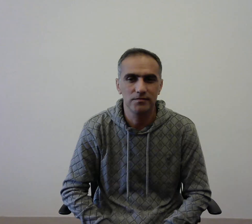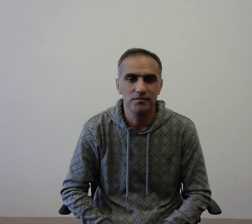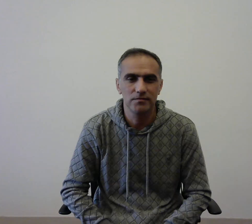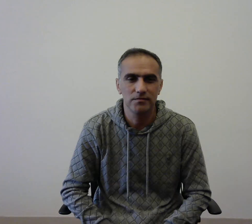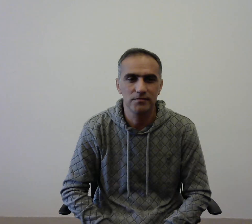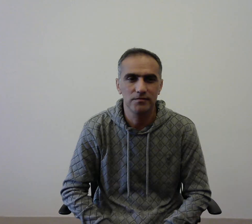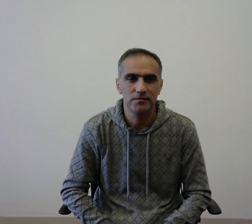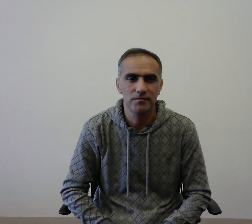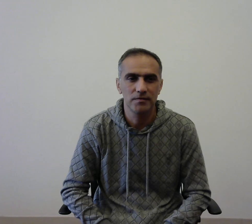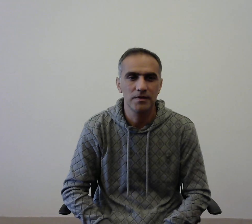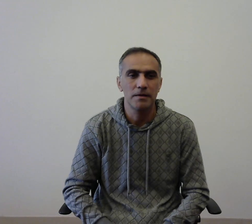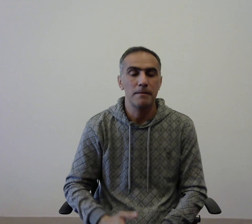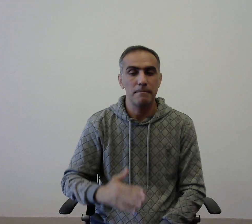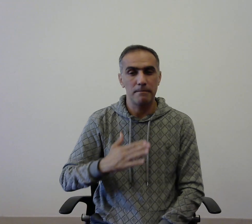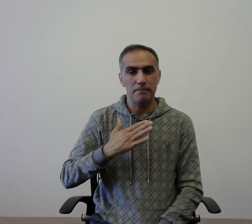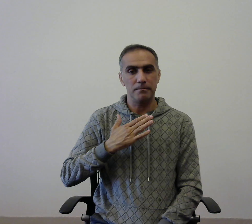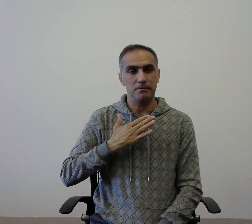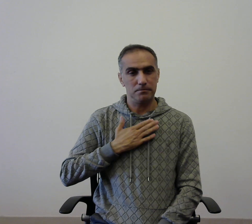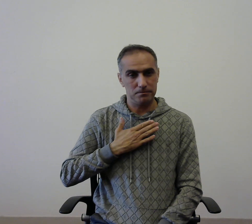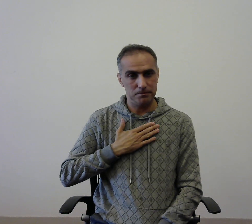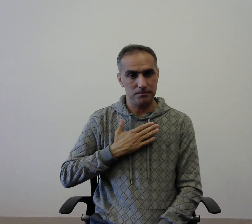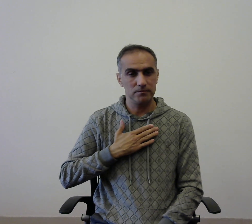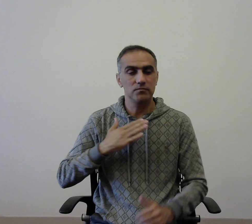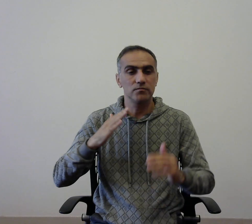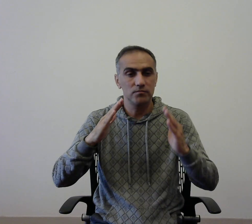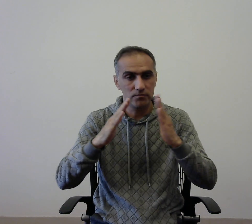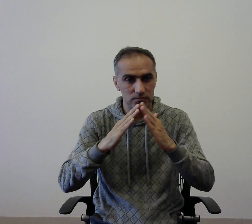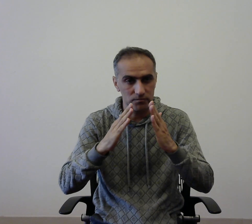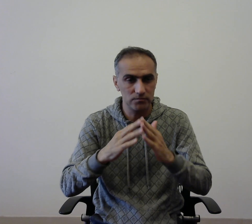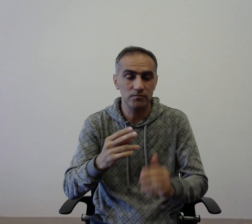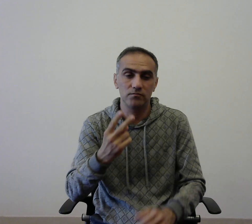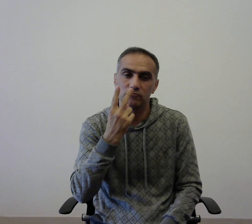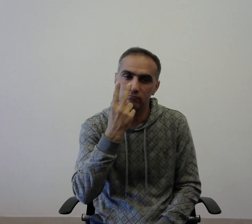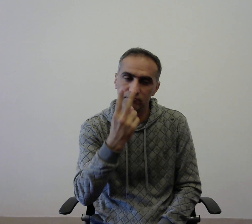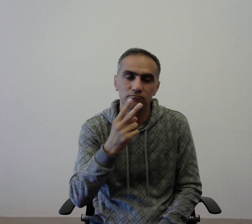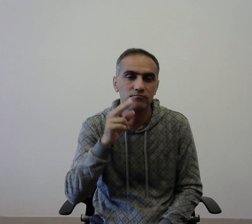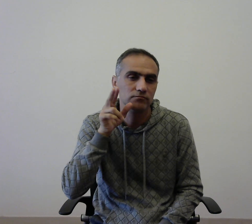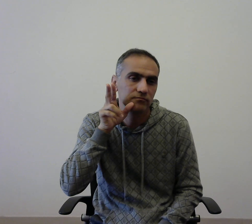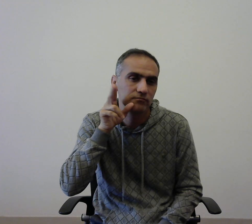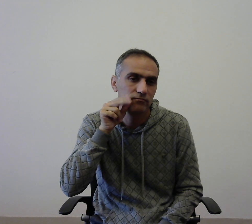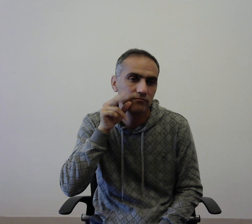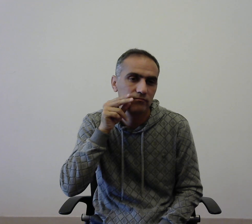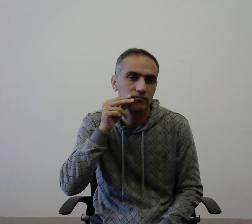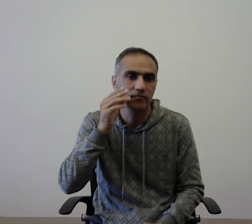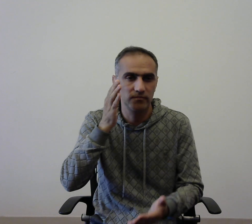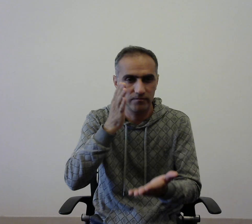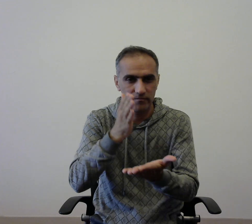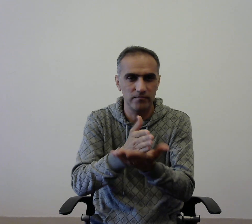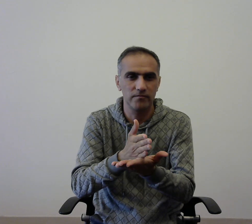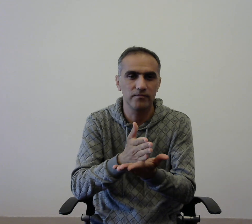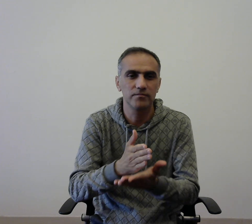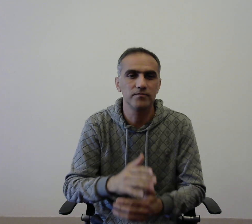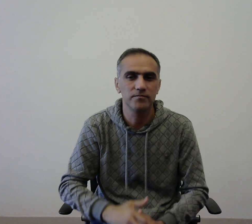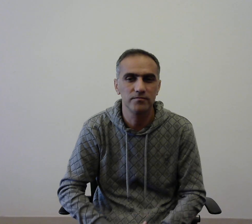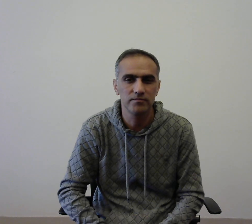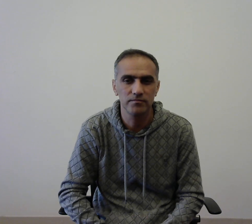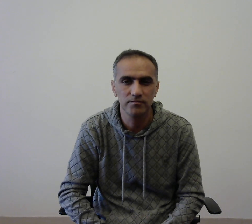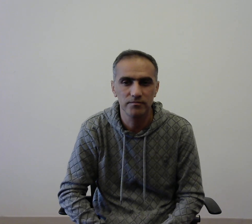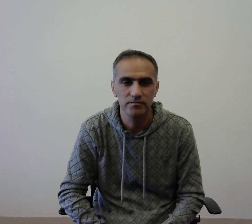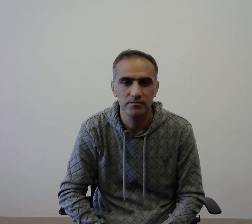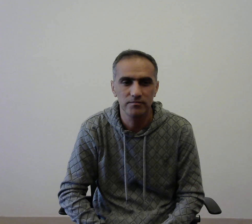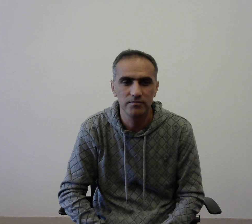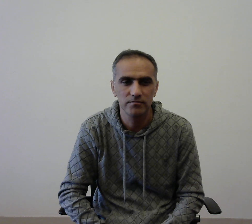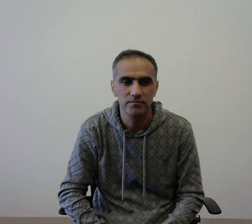Mənim evdə 2 pişiyim var